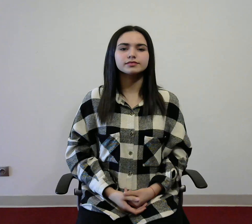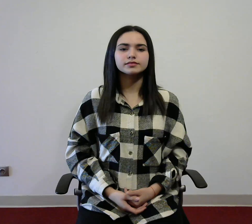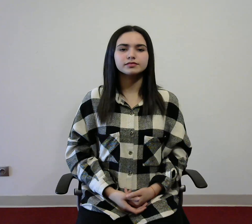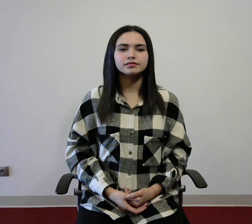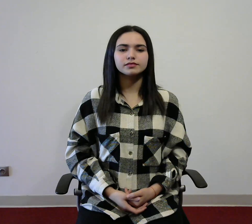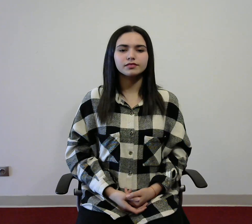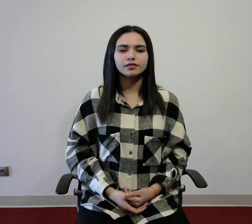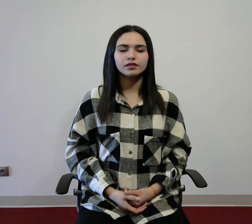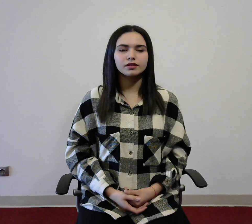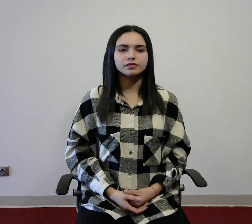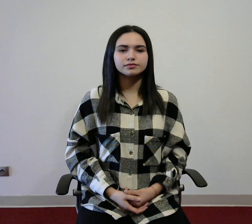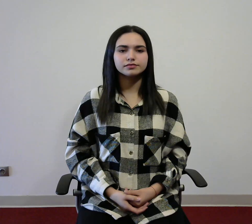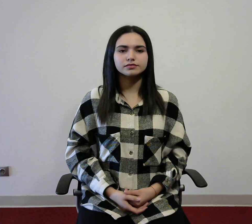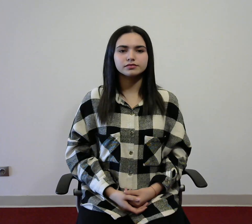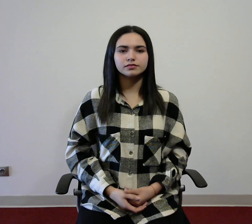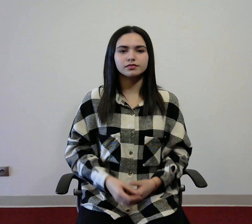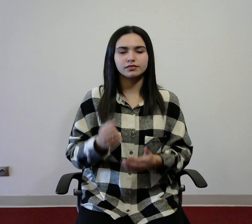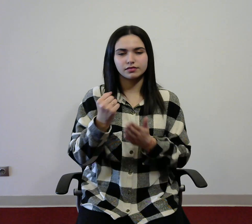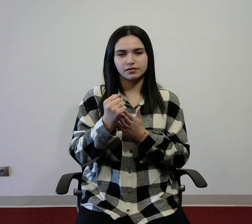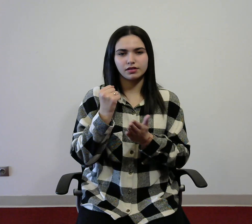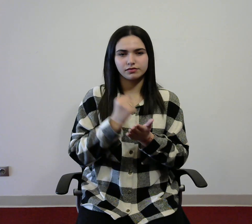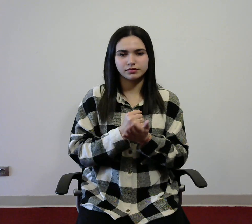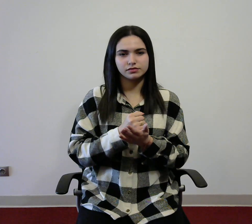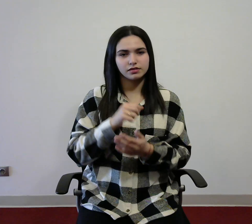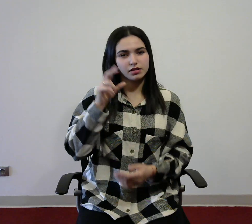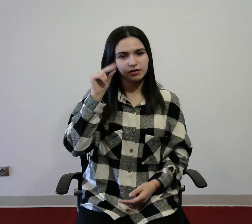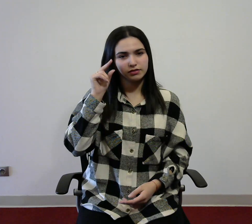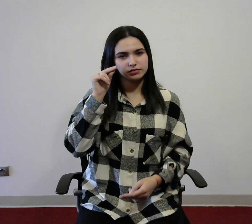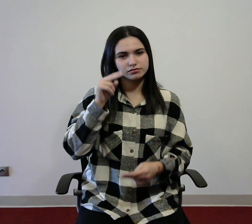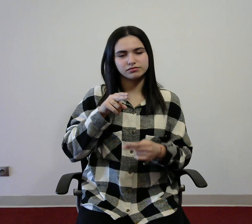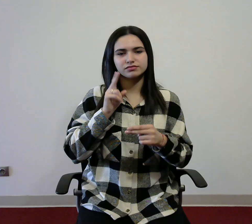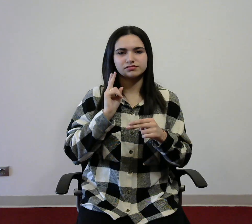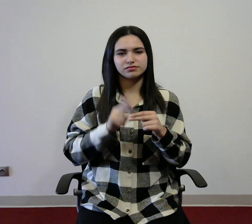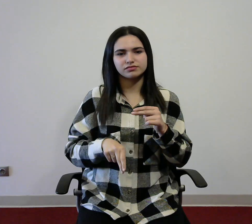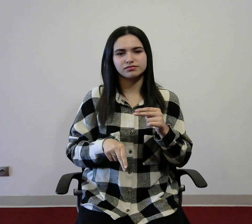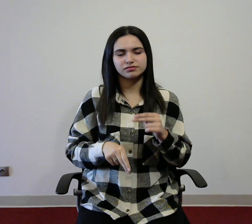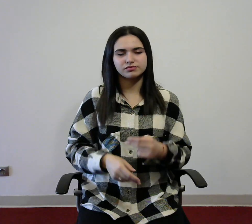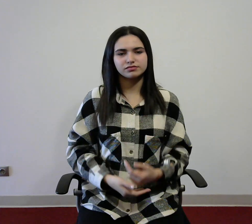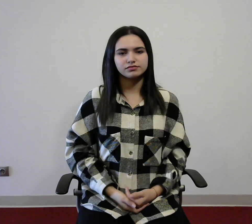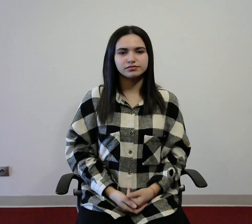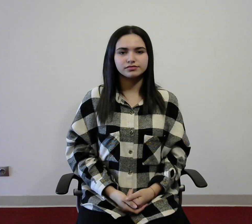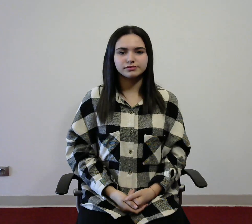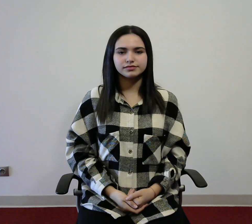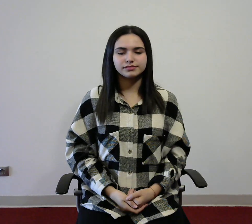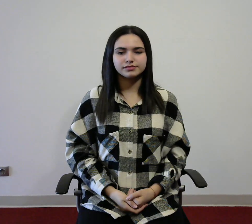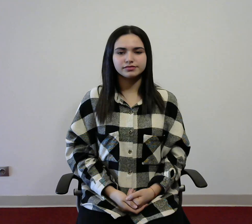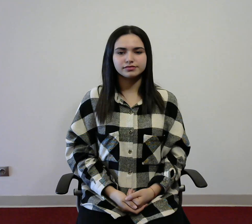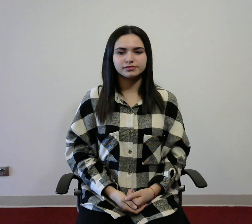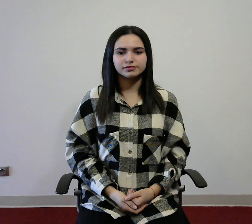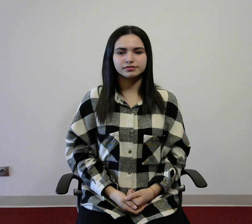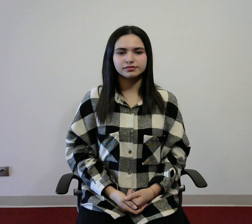Viza nə vaxt bitir?